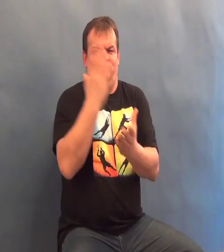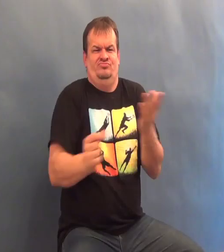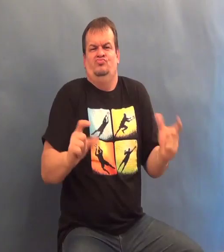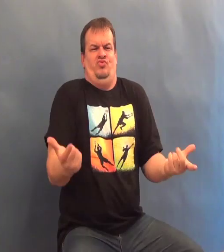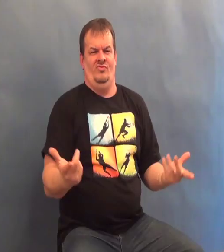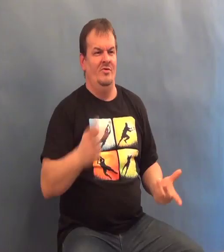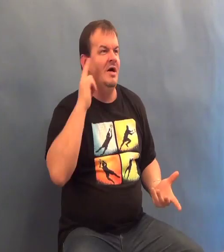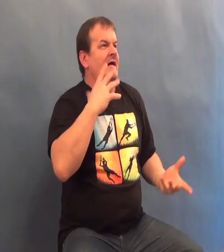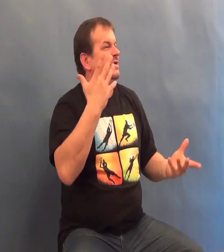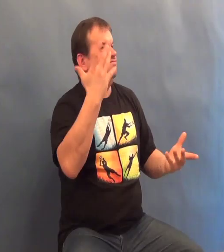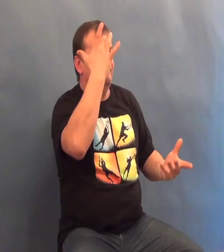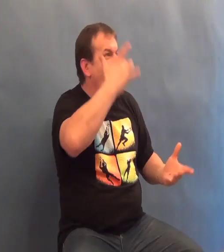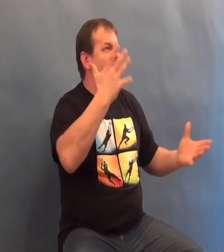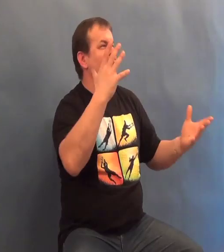A głusi mówią: "Cóż, ktoś głupi zapalił papierosa".